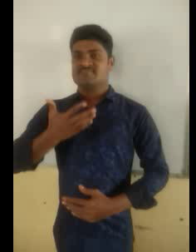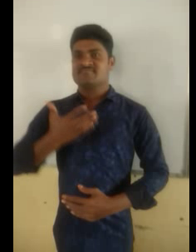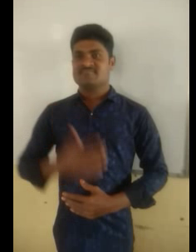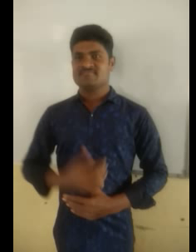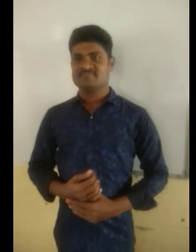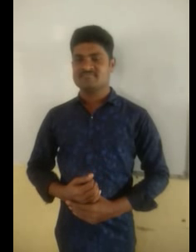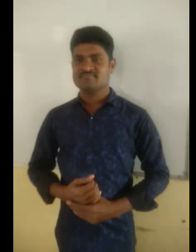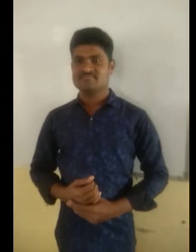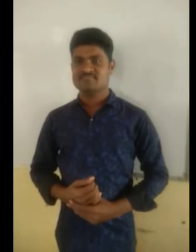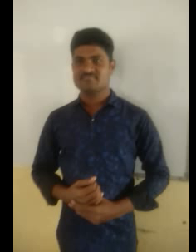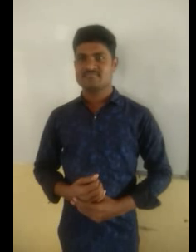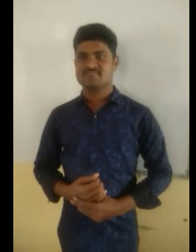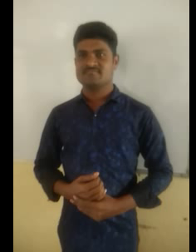i am really grateful